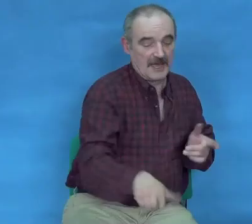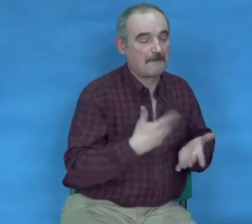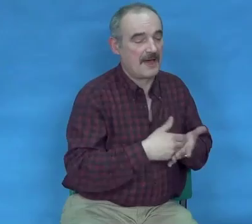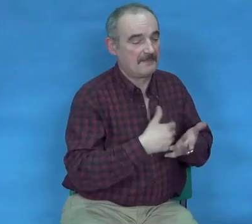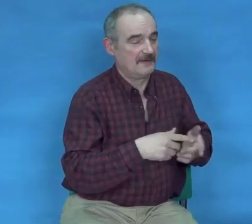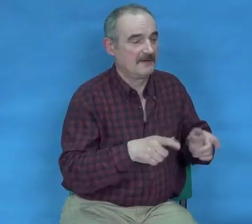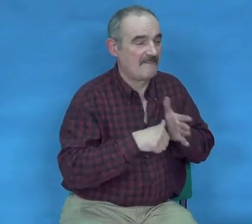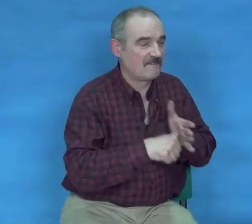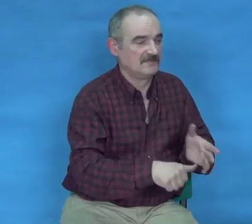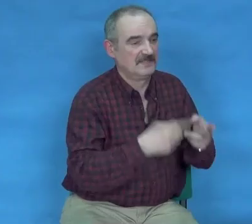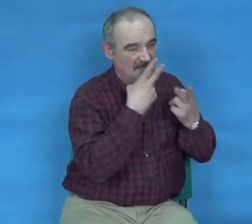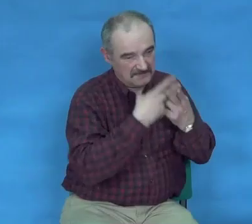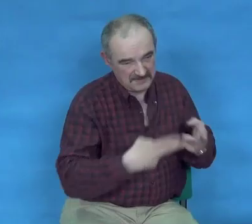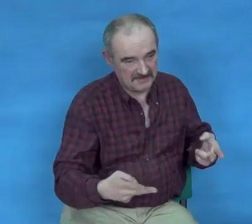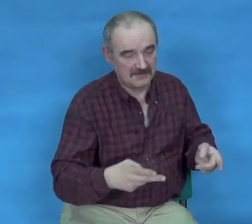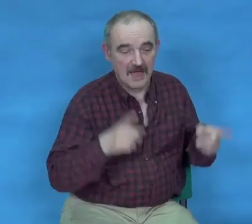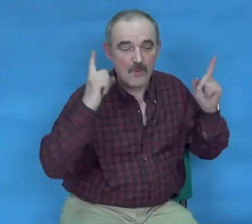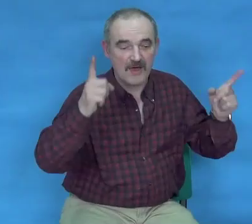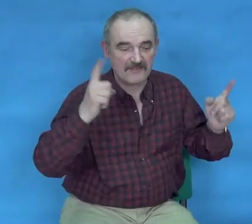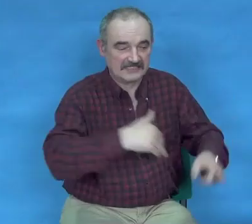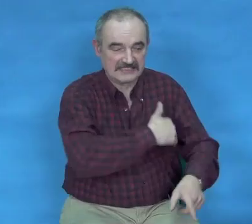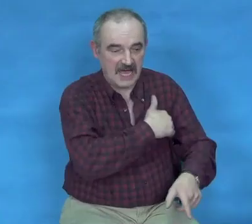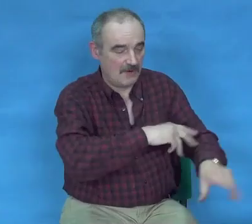Znak jest dla wycieczek szkolnych, które będą zwiedzać.